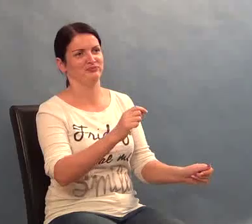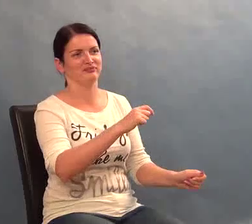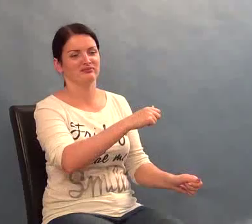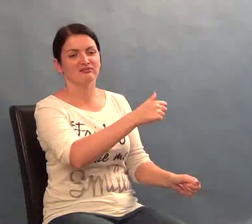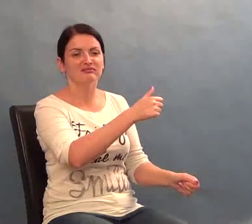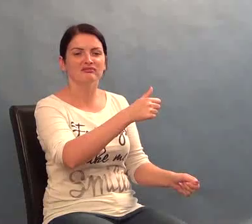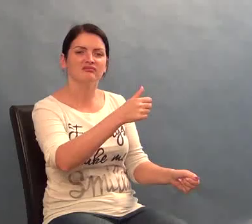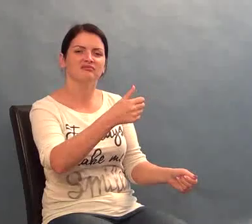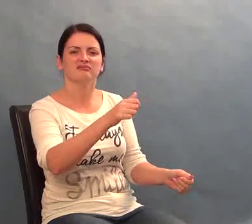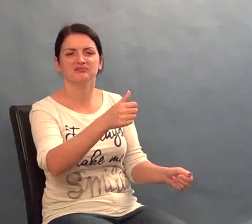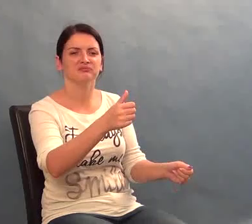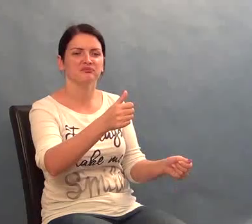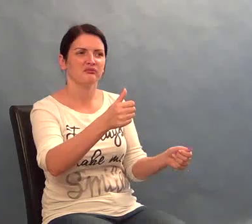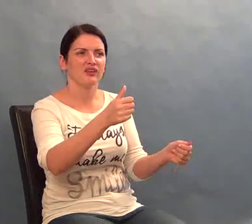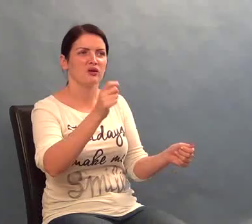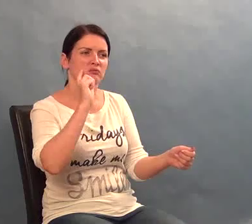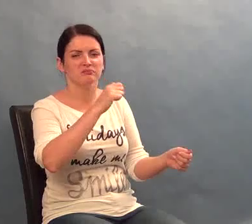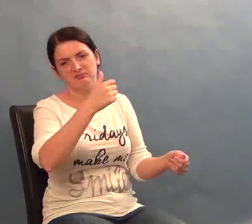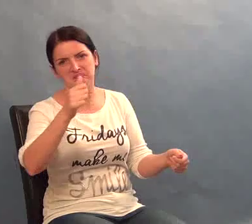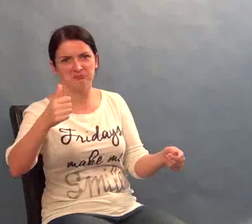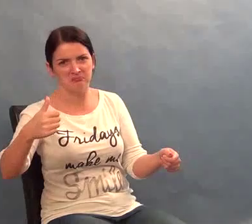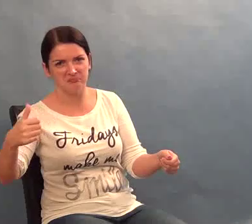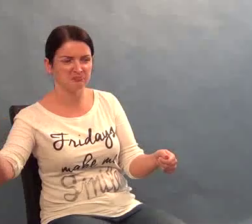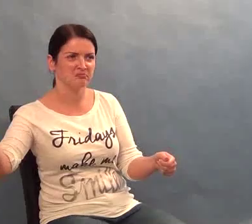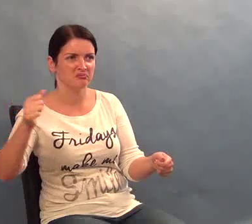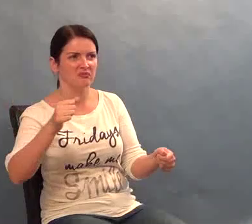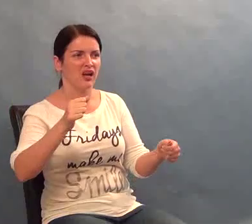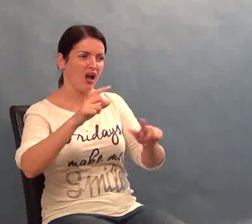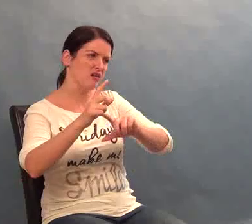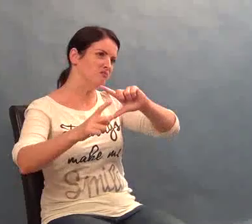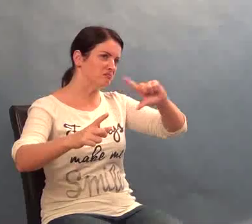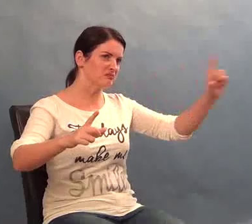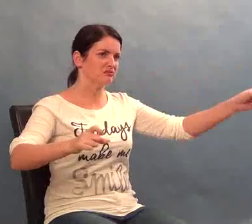Chłopiec odchodzi.